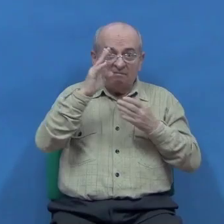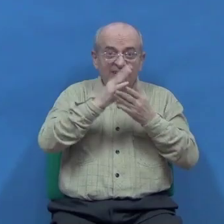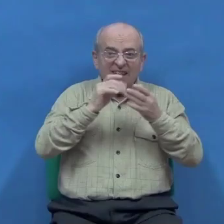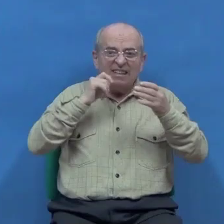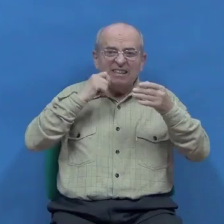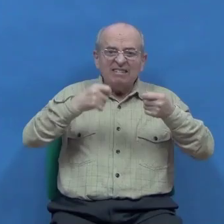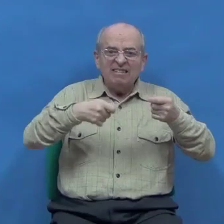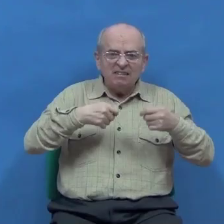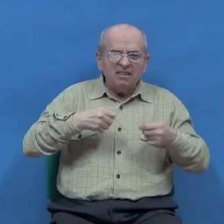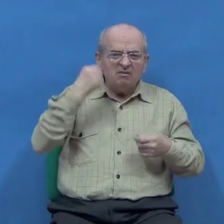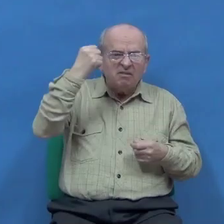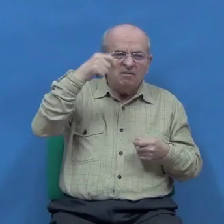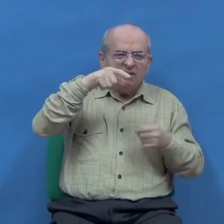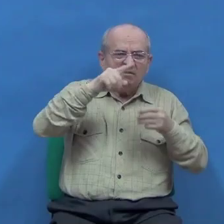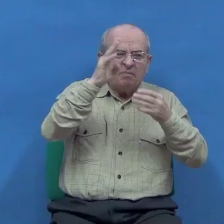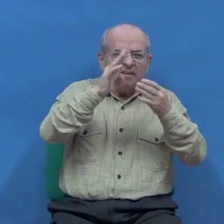Sprzedawczyni wygraża mu z powodu rozbitej szyby.